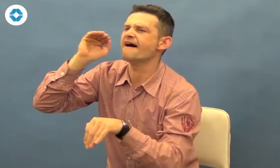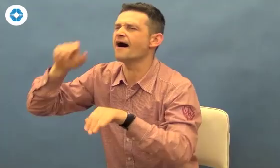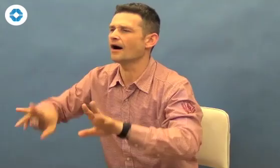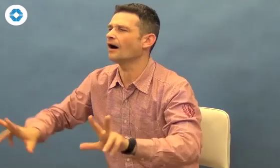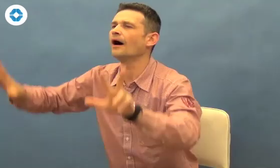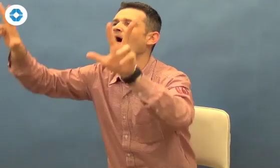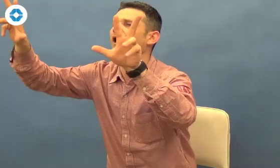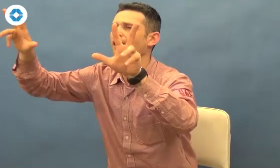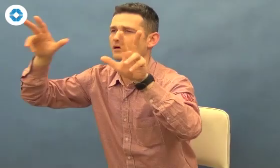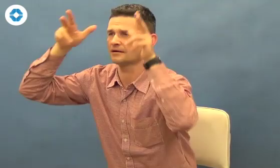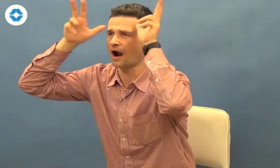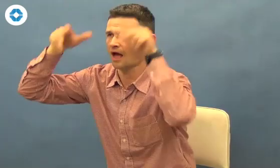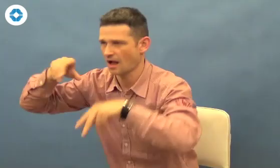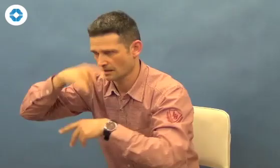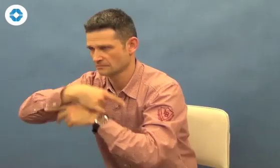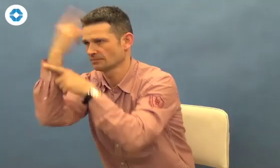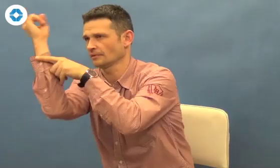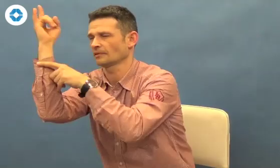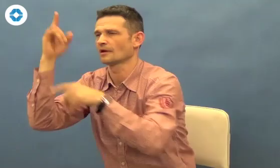Te krzewy okazują się rogami jelenia.